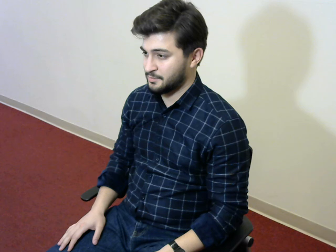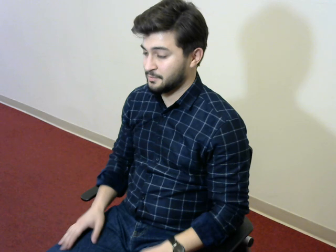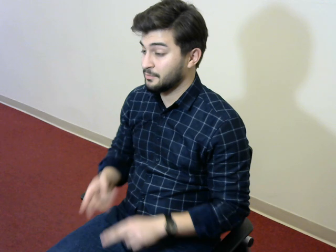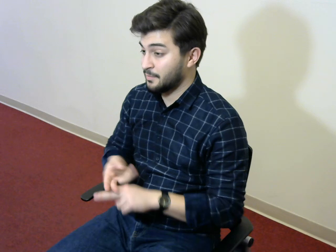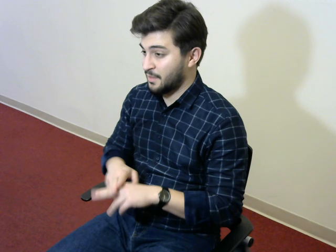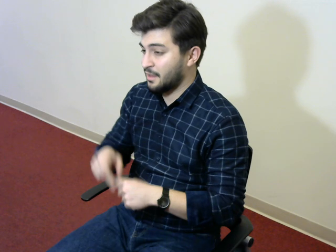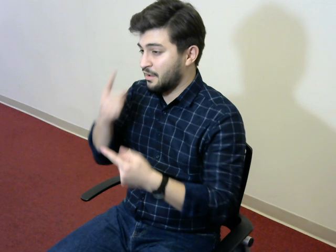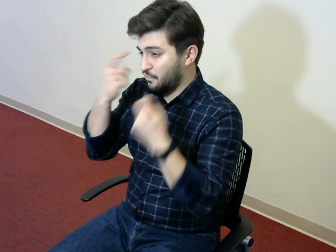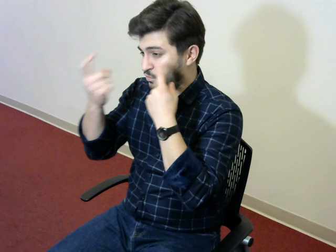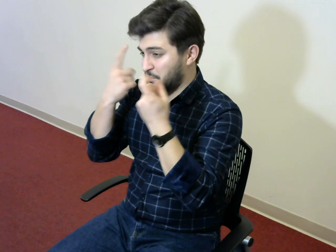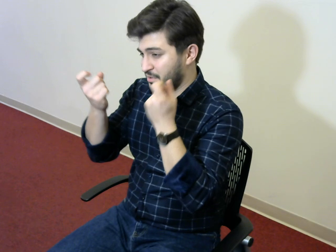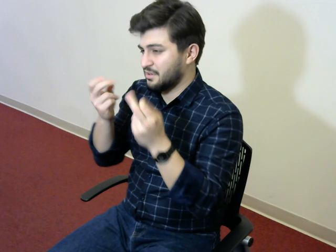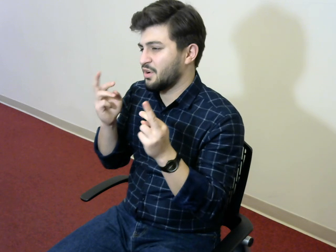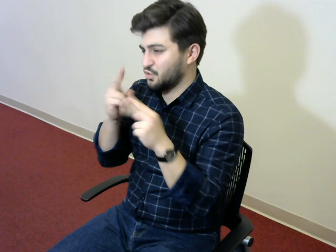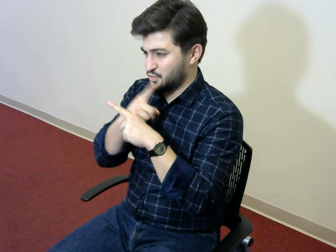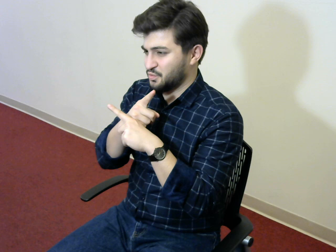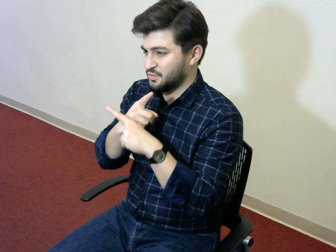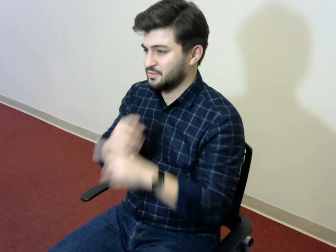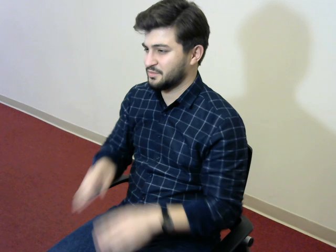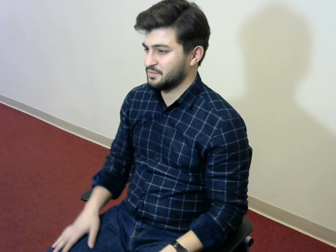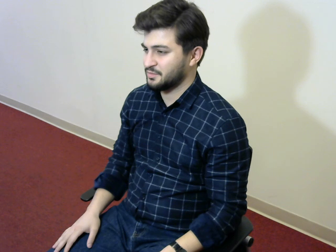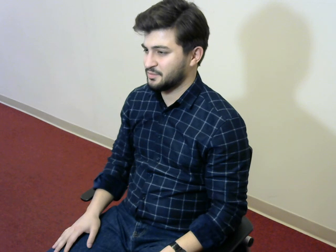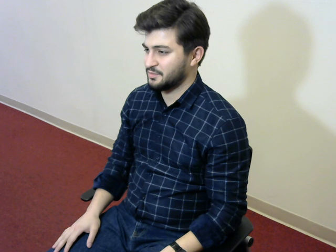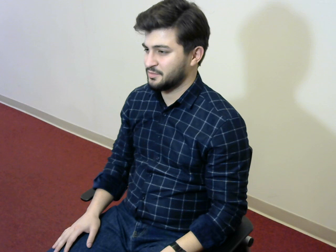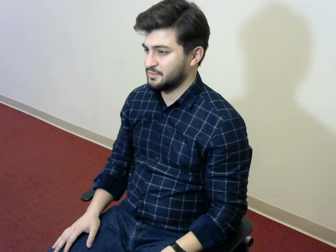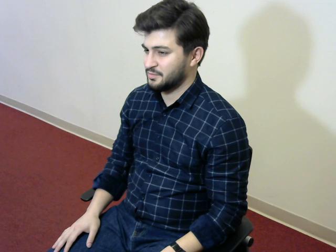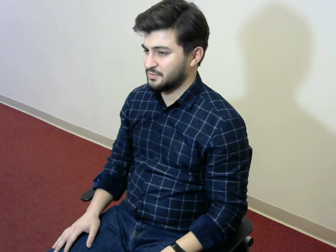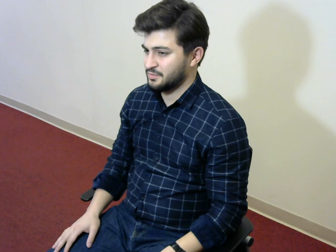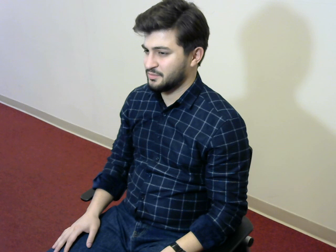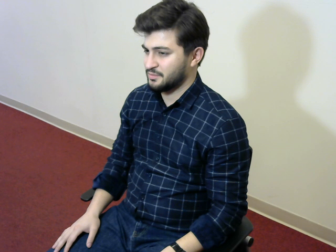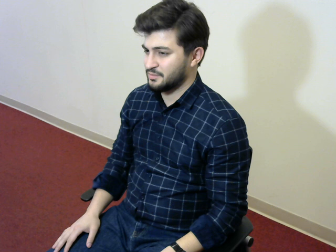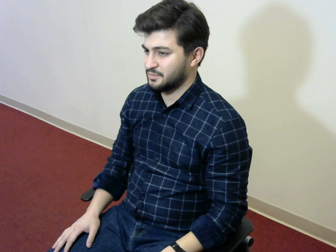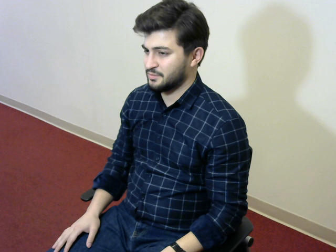Bu məlumat səhvdir